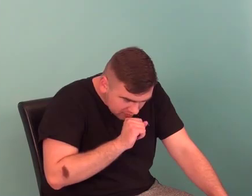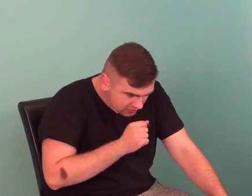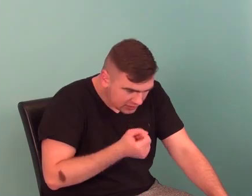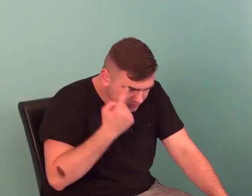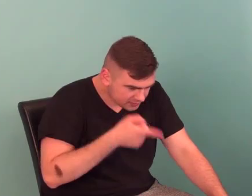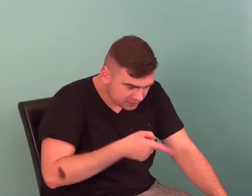Dziwnie.